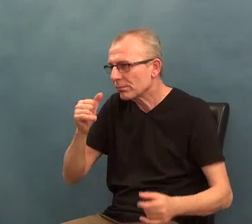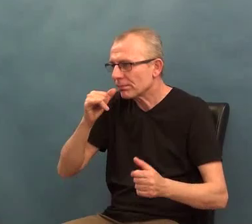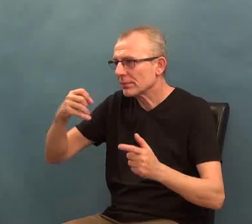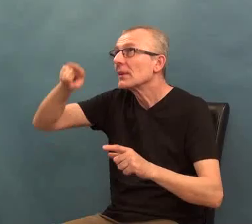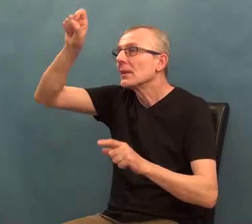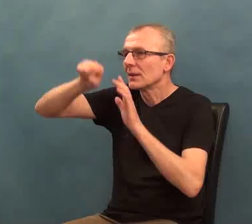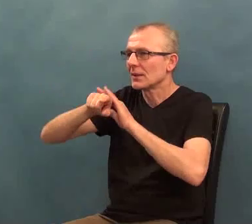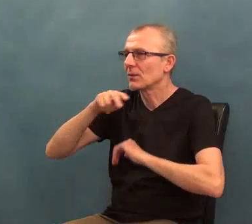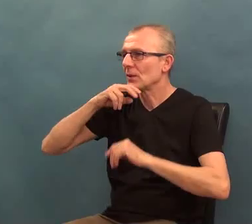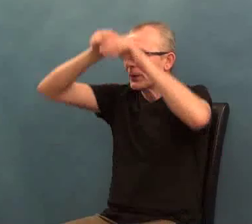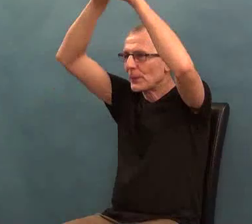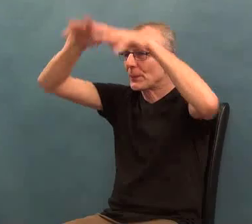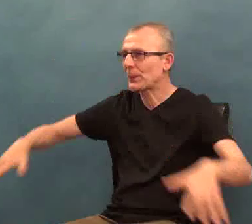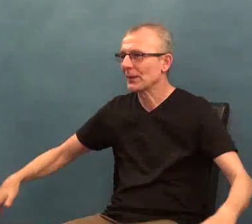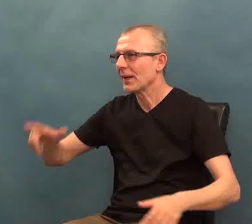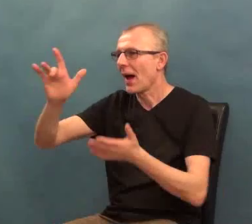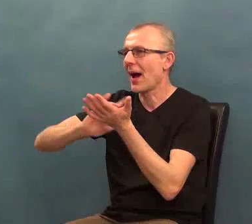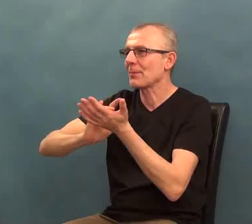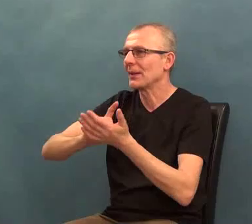Dym uruchomił zraszacze i alarm.